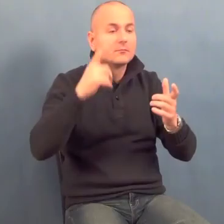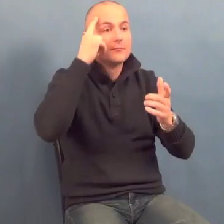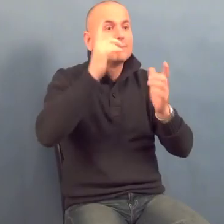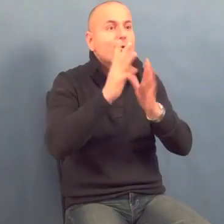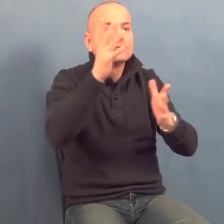"Co się dzieje?!"